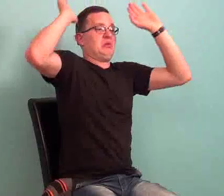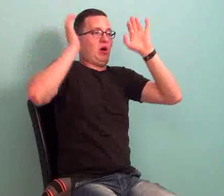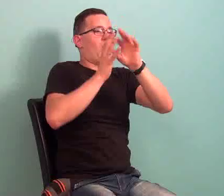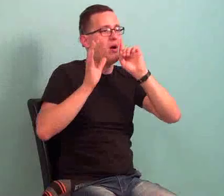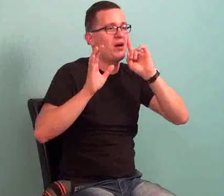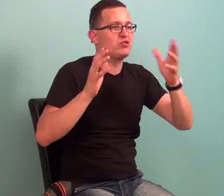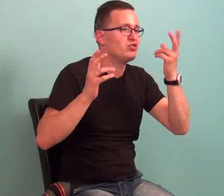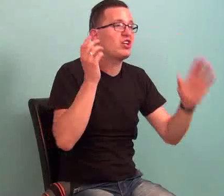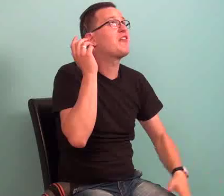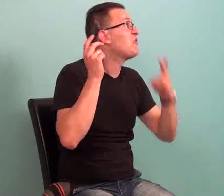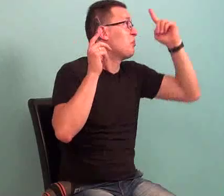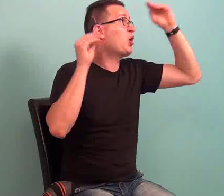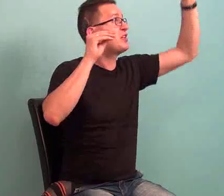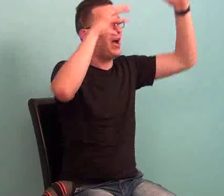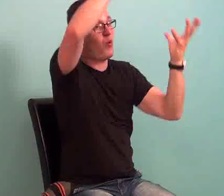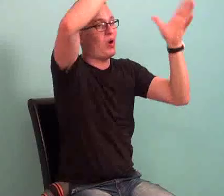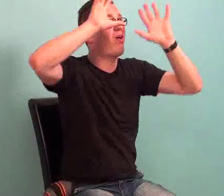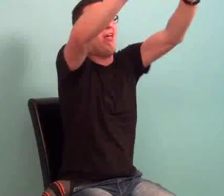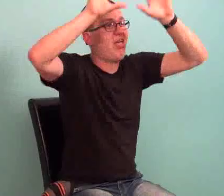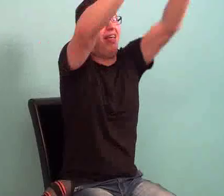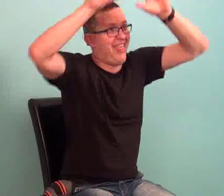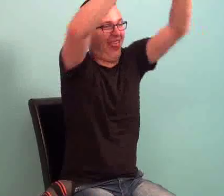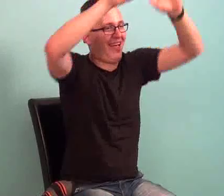Chłopiec widzi, że pies trąca łapami ul.